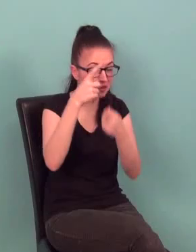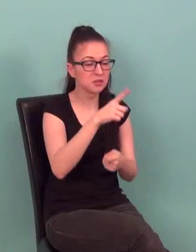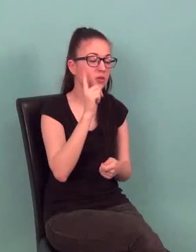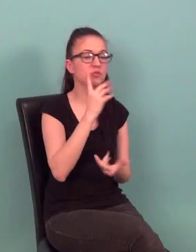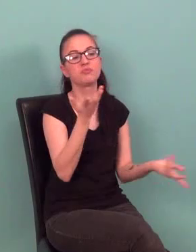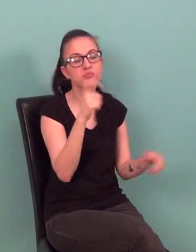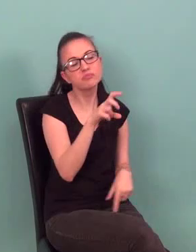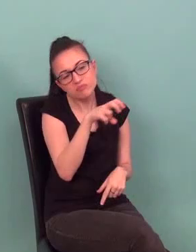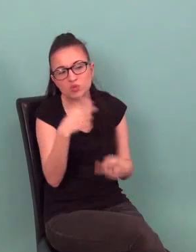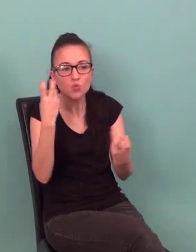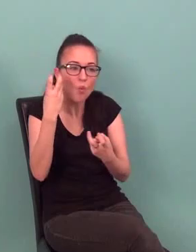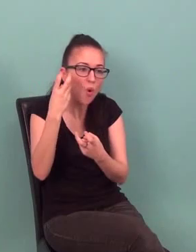Chłopiec nadal chodzi i szuka.